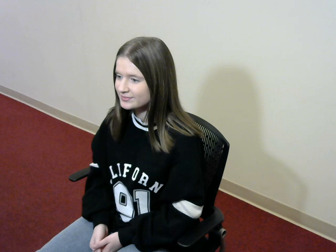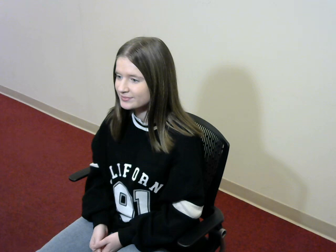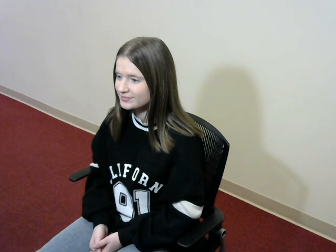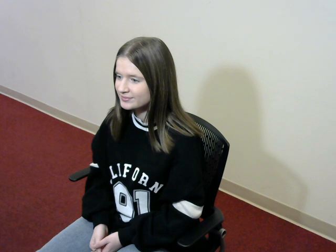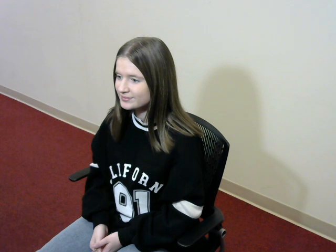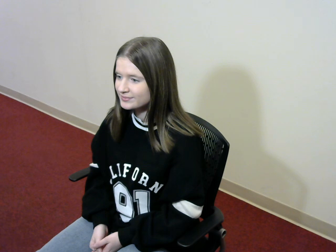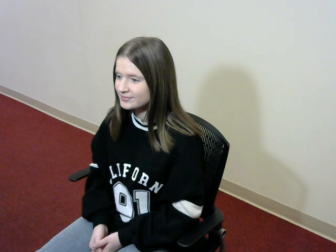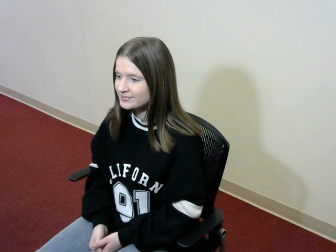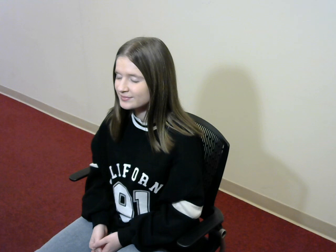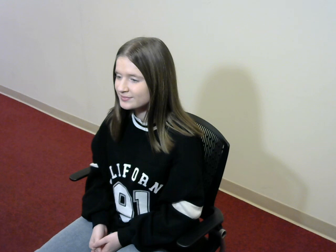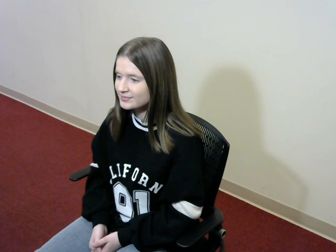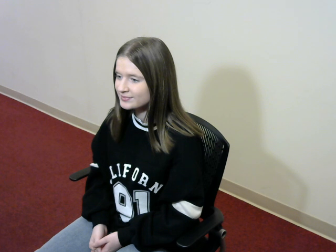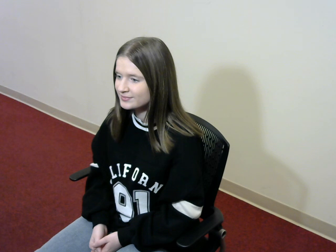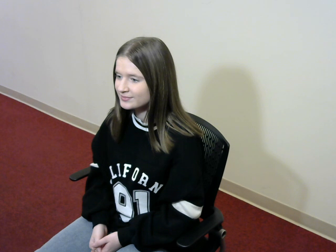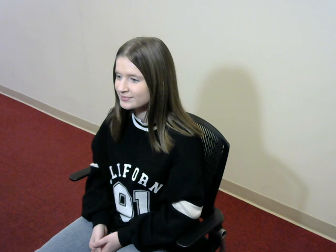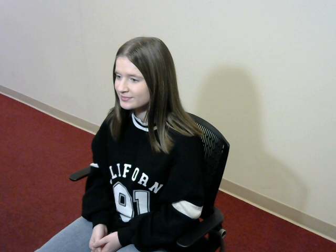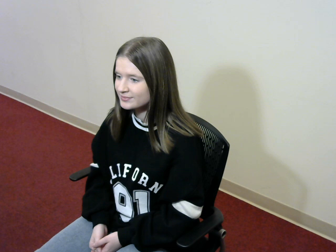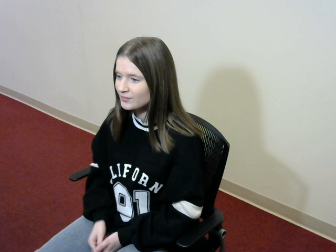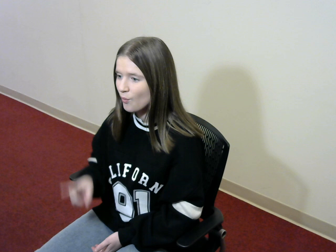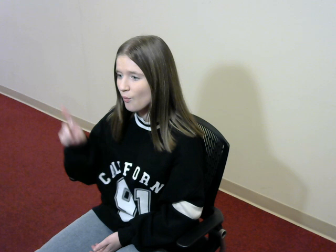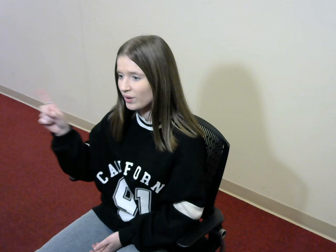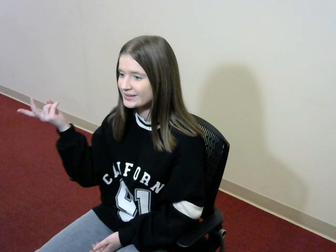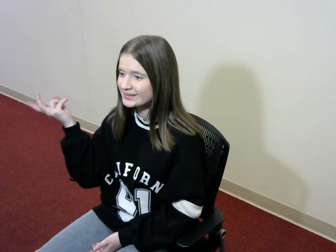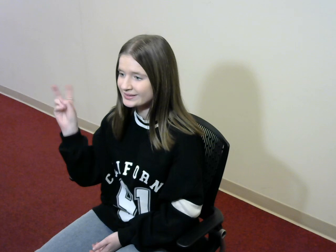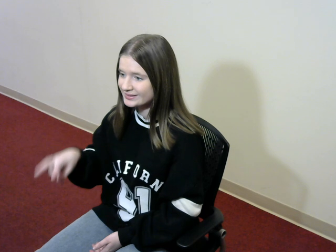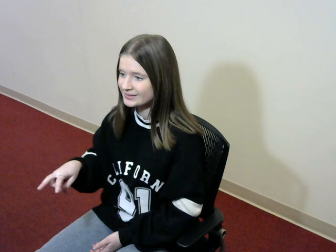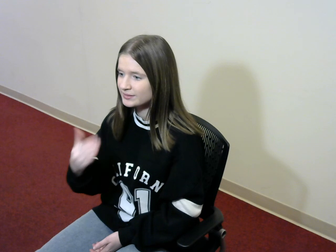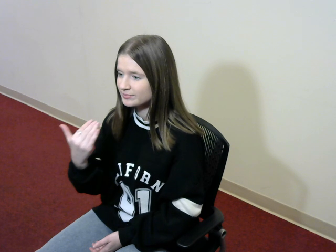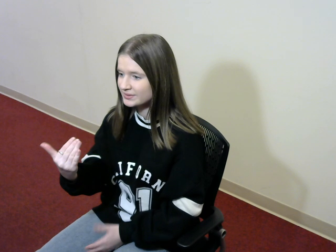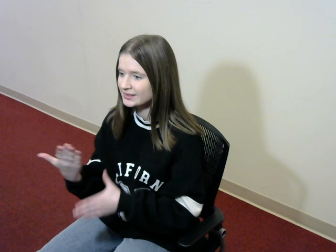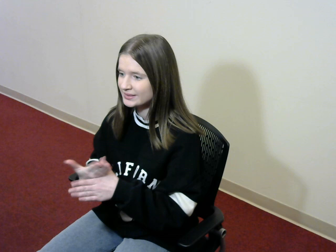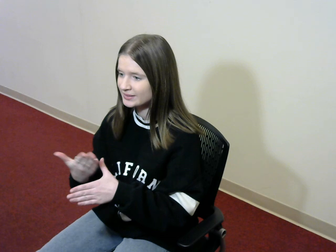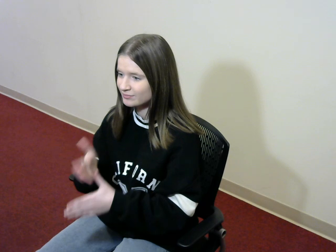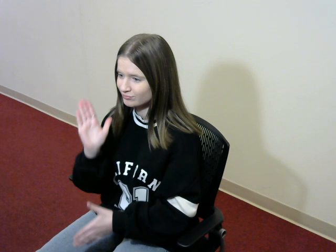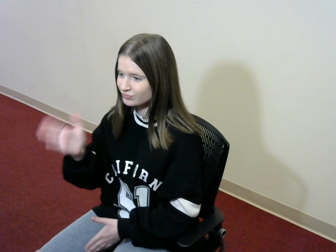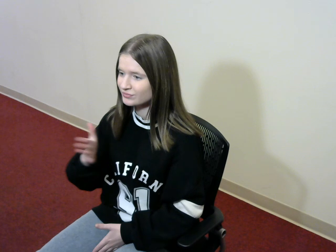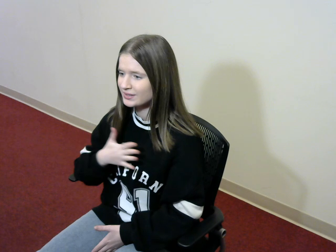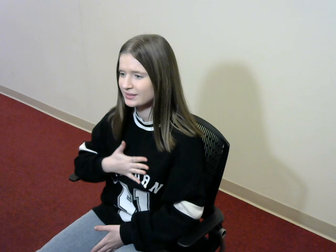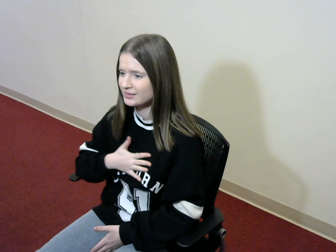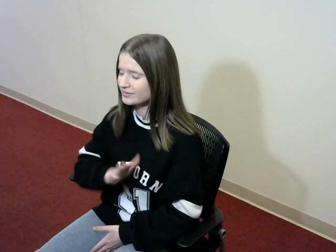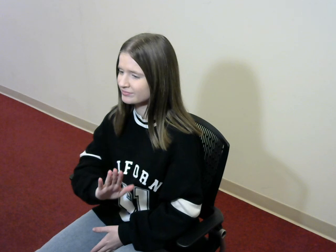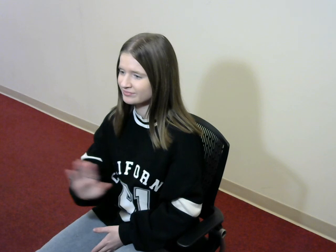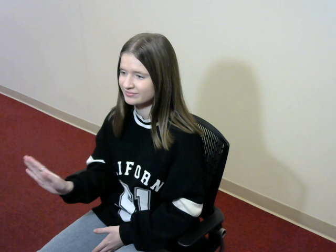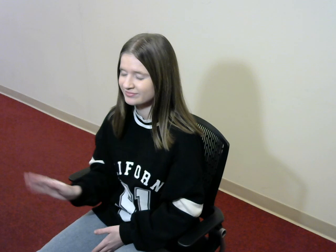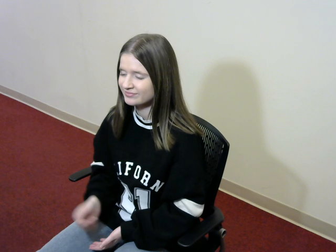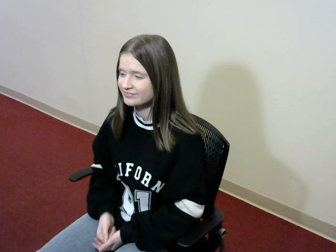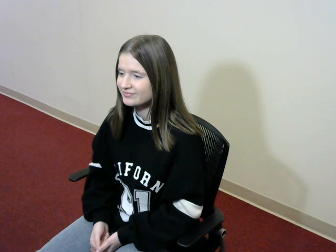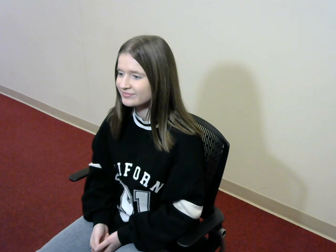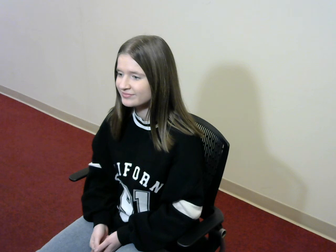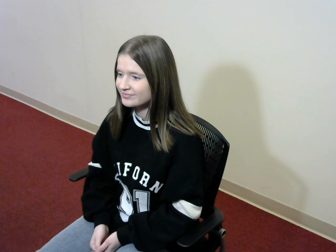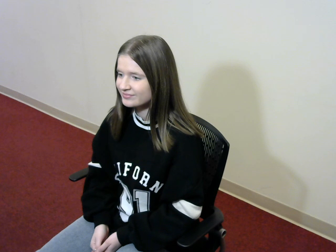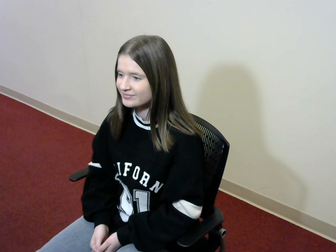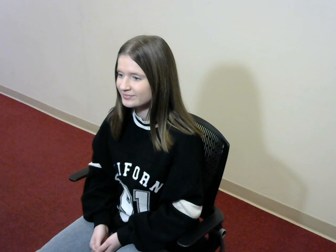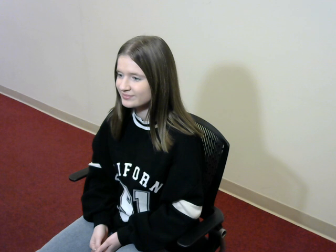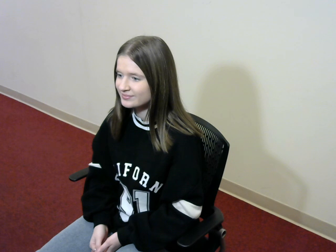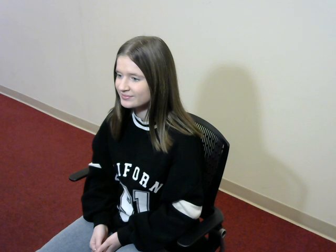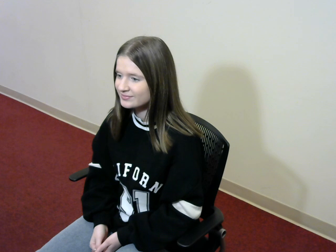O gəlib sizə kömək edəcək, narahat olmayın